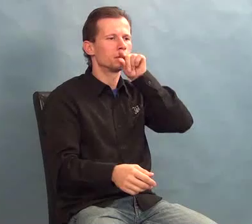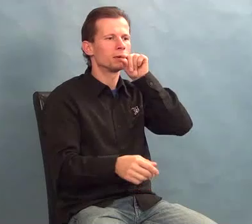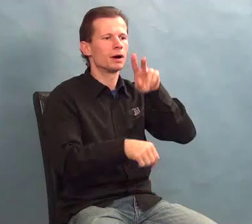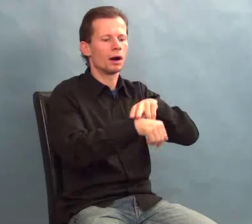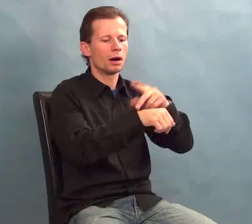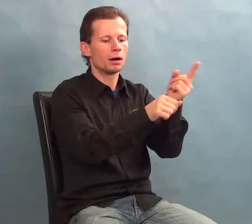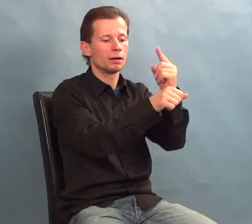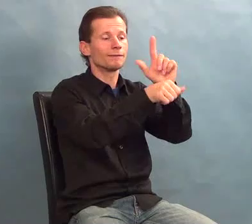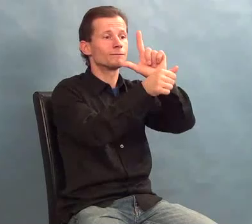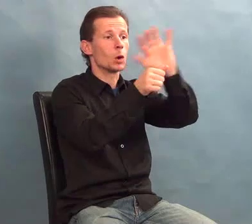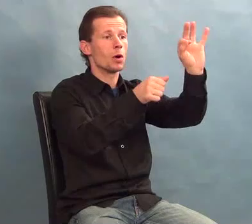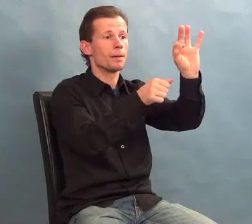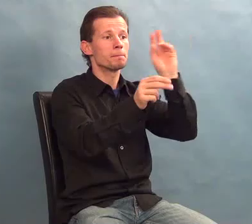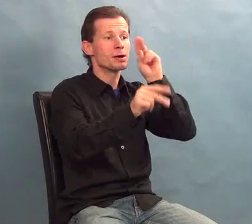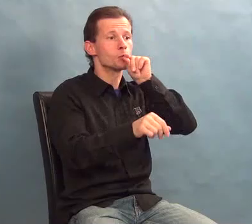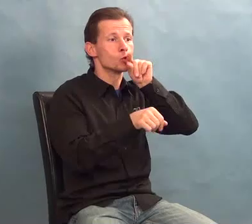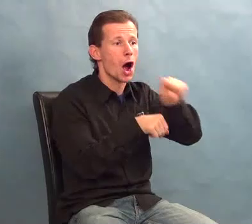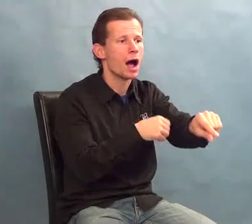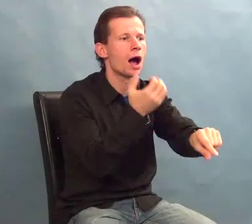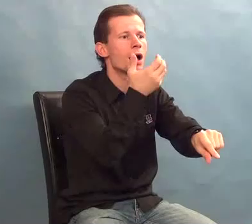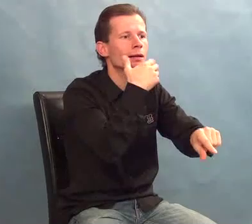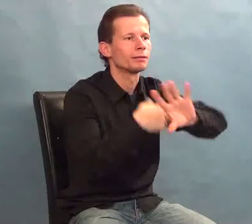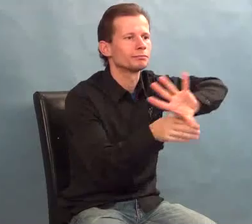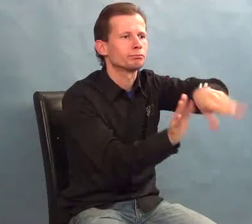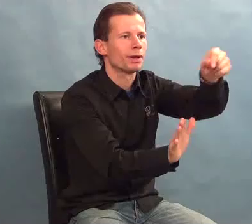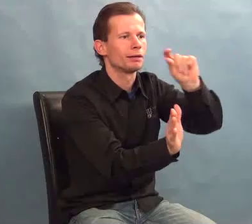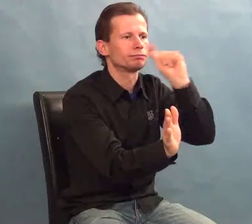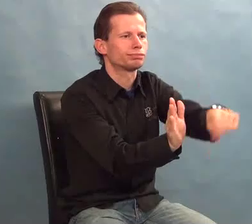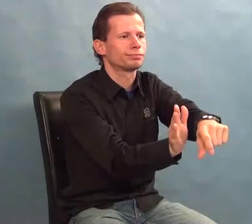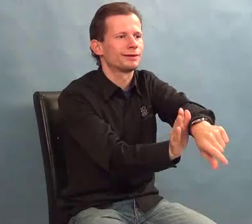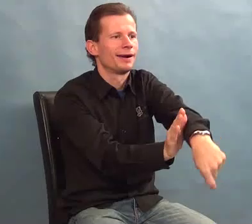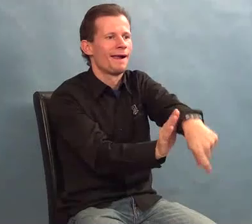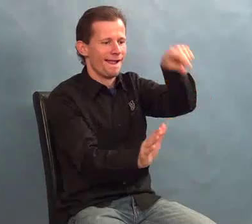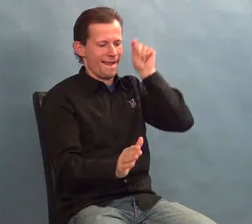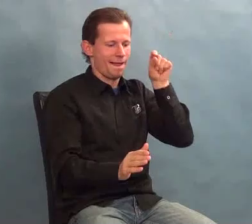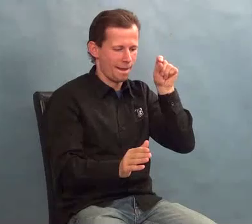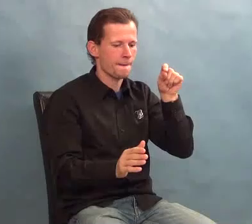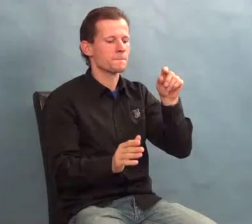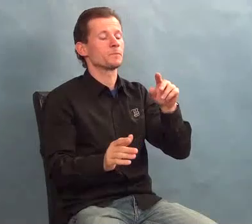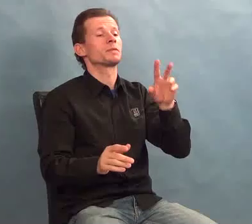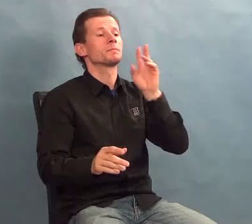Ptak o godzinie 12 wyskoczył z zegara i ukradł wszystkie jabłka.